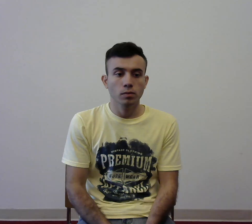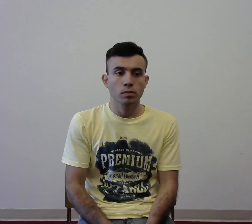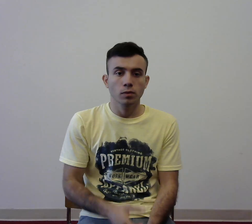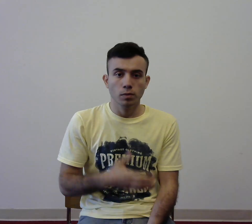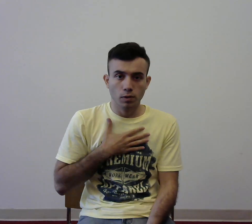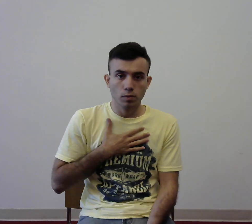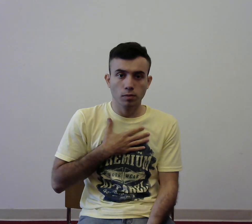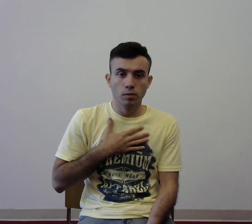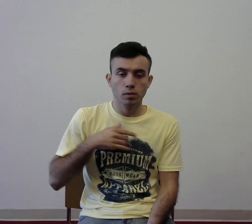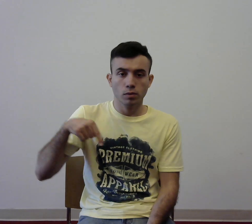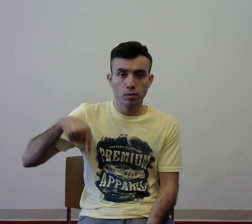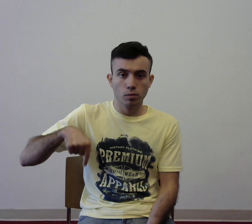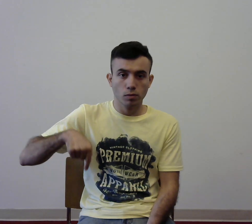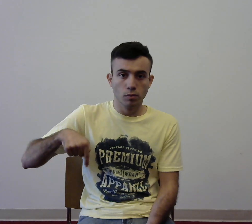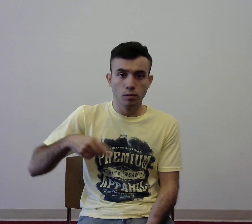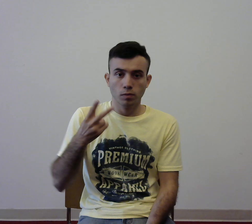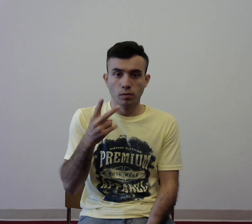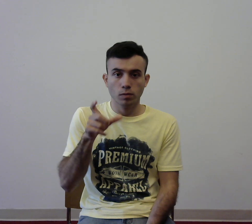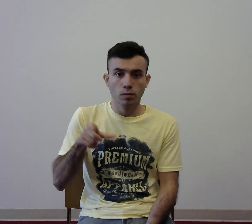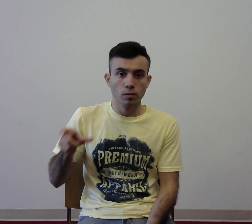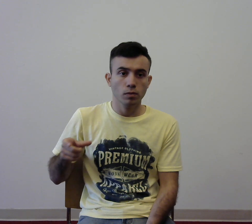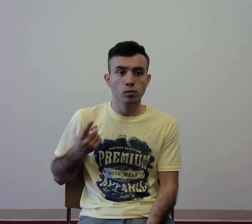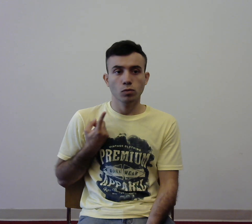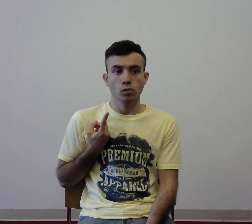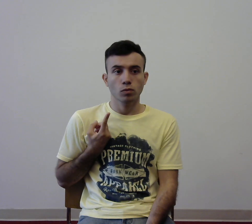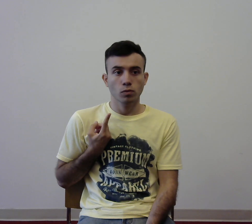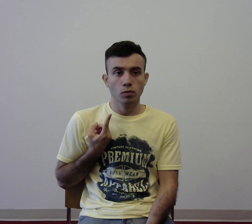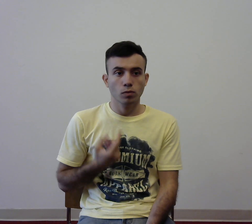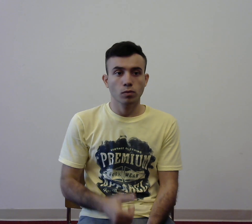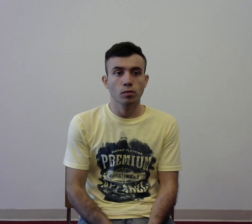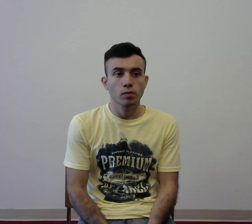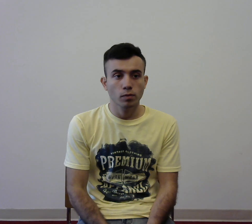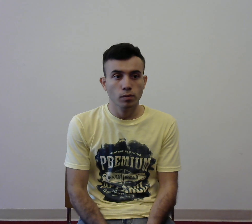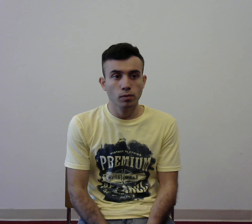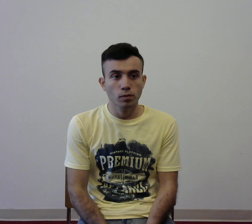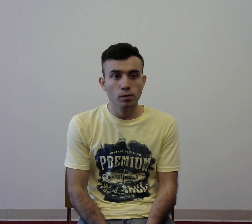Məni aşağıda 2 nəfər gözləyir